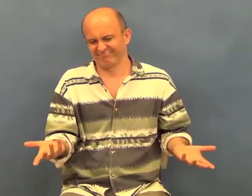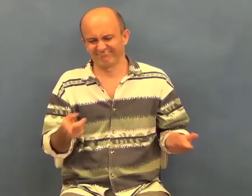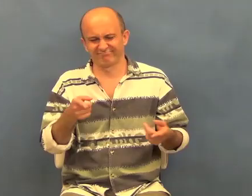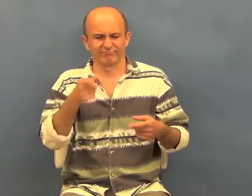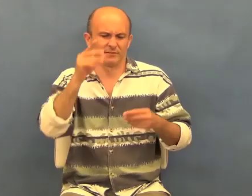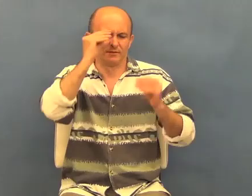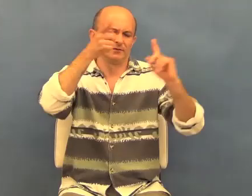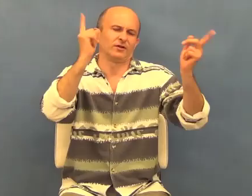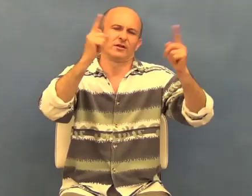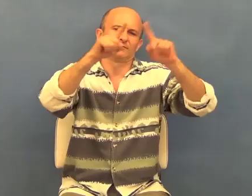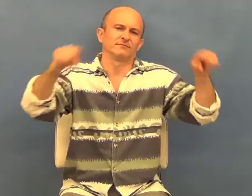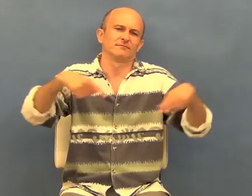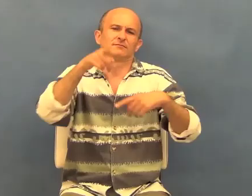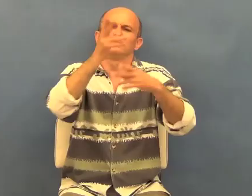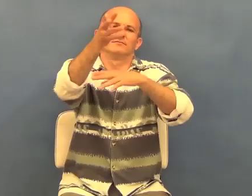To informuje, że jest zakaz wejścia.